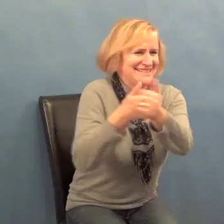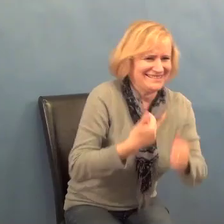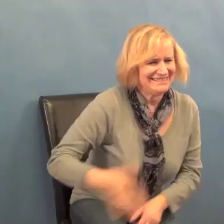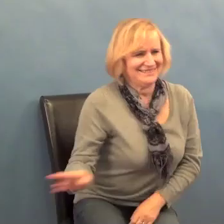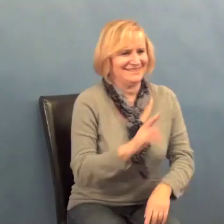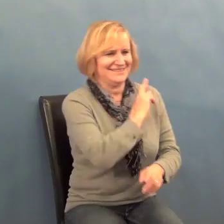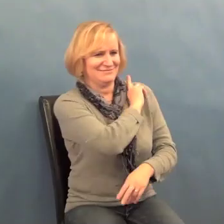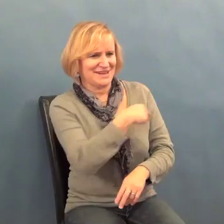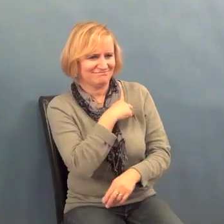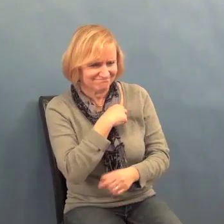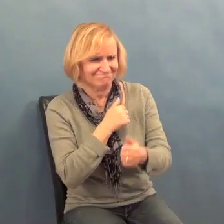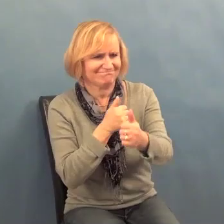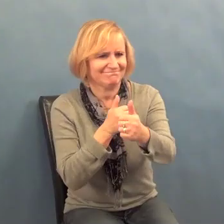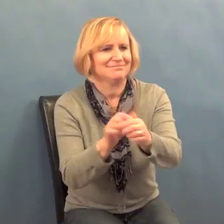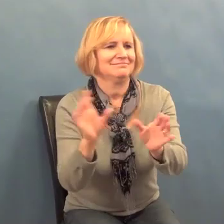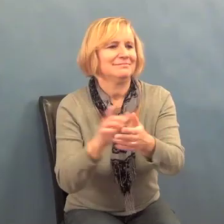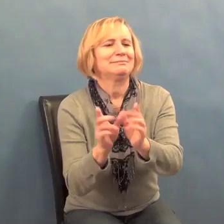Policjant to widzi i idzie za nimi, a oni uciekają.